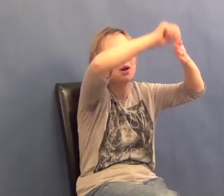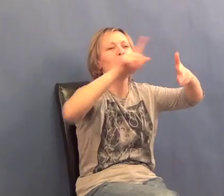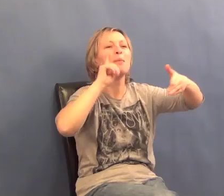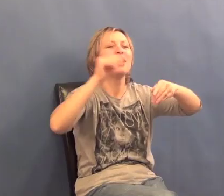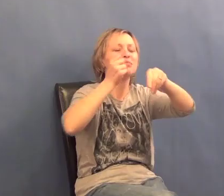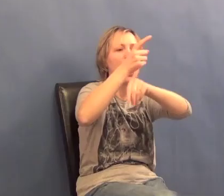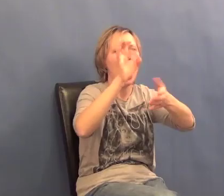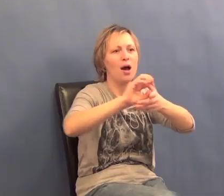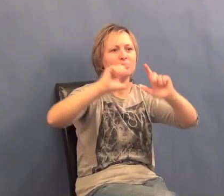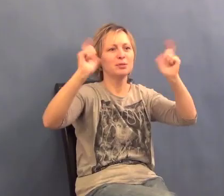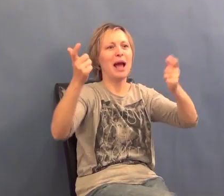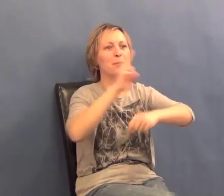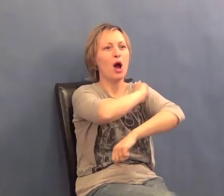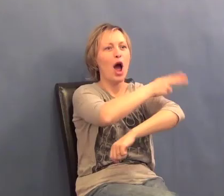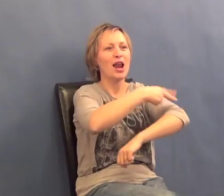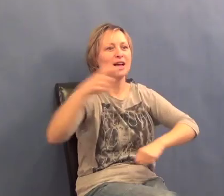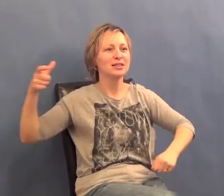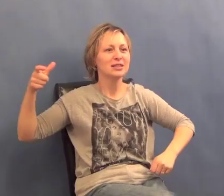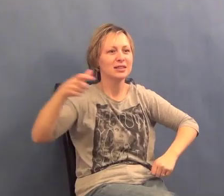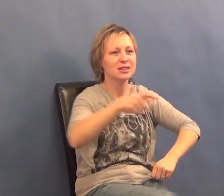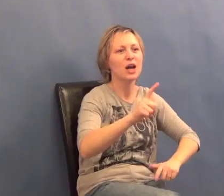A ten mały chłopiec, który rzucał kamienie przypadkowo zostaje przyłapany przez policjanta.